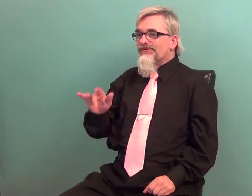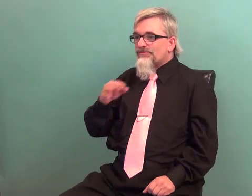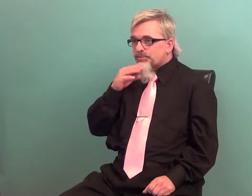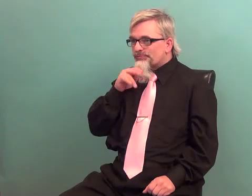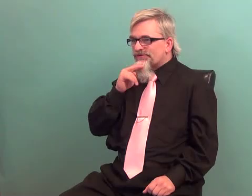Woda.